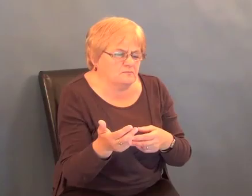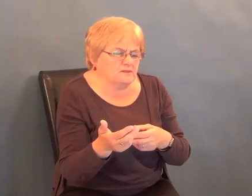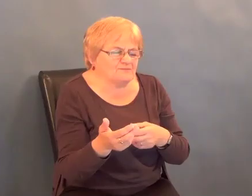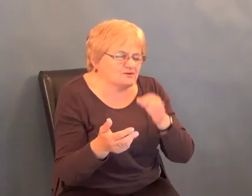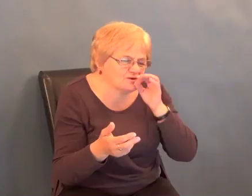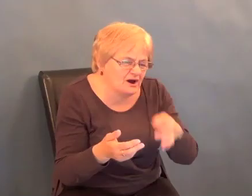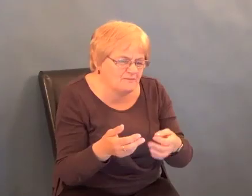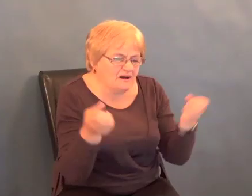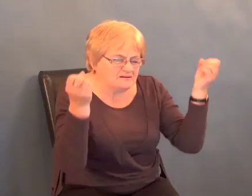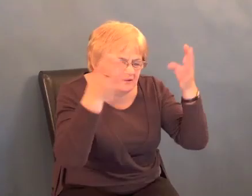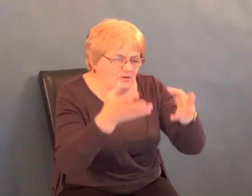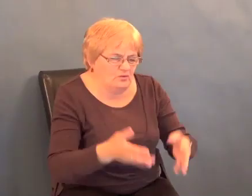Jest dobrze, to kino.